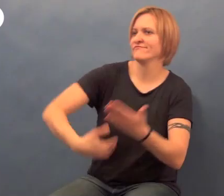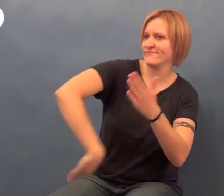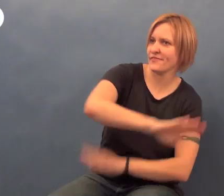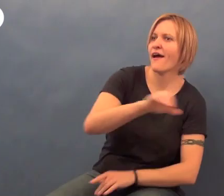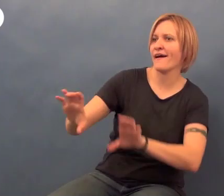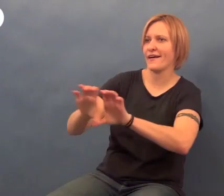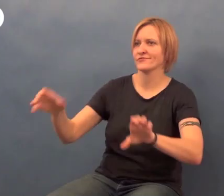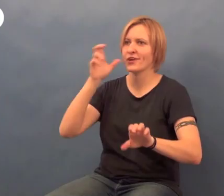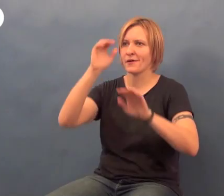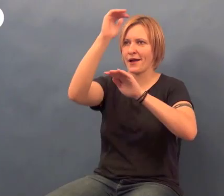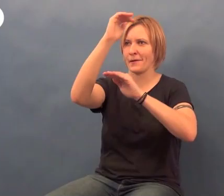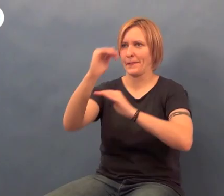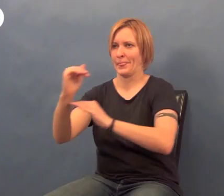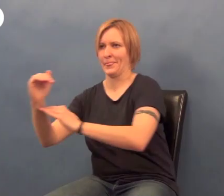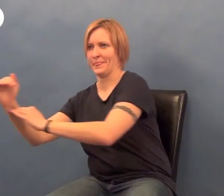Na konarze ustawione w rzędzie od największej do najmniejszej siedzą pozostałe żaby.